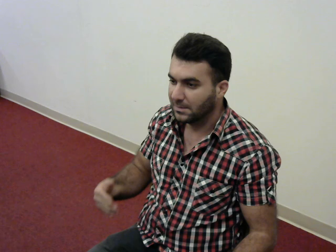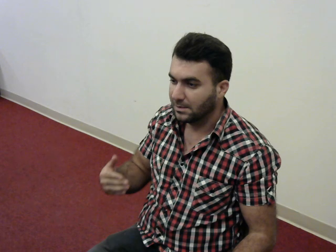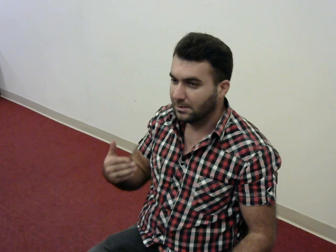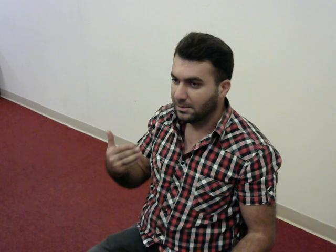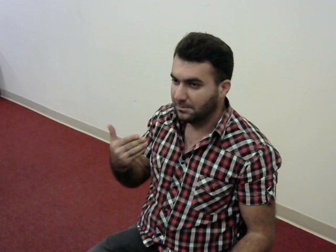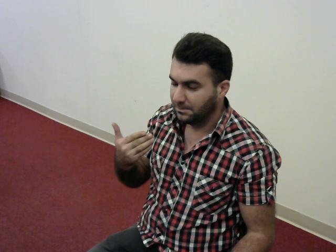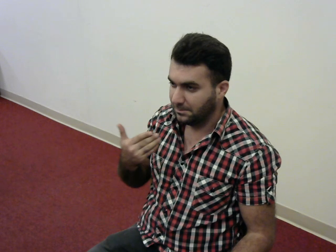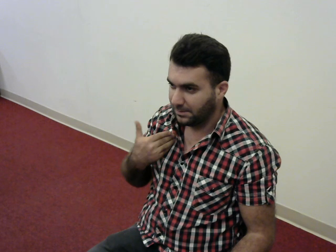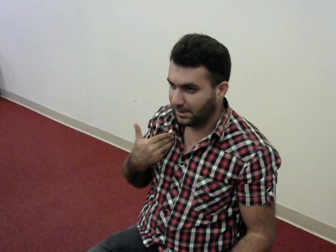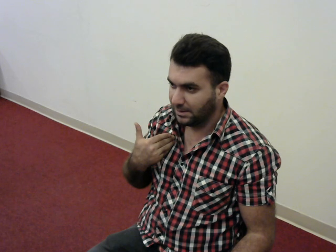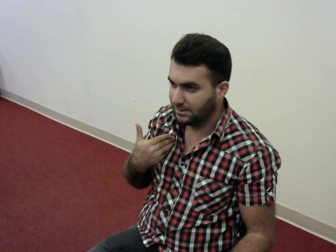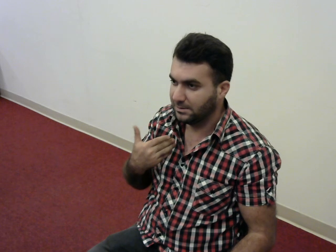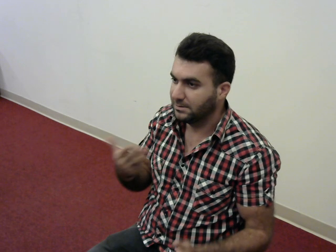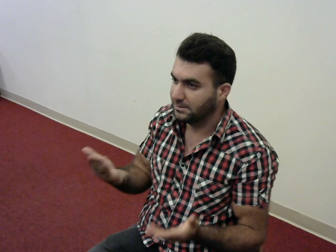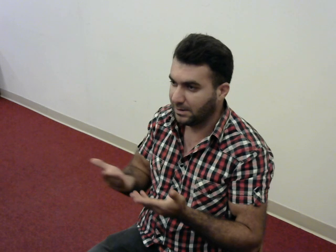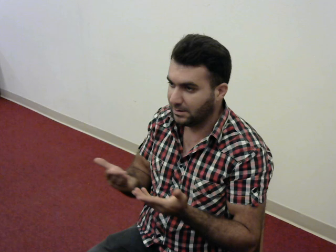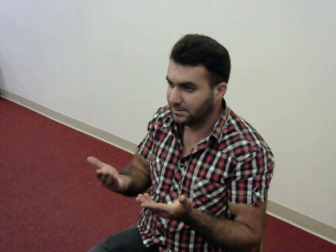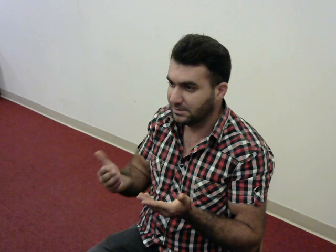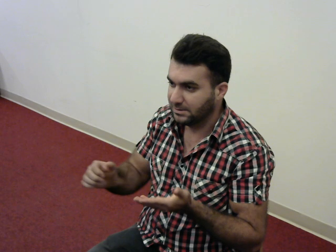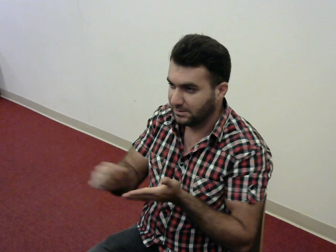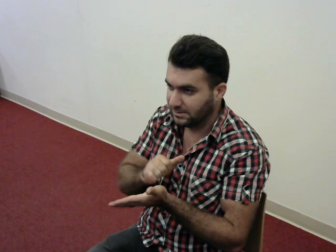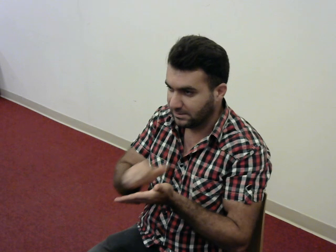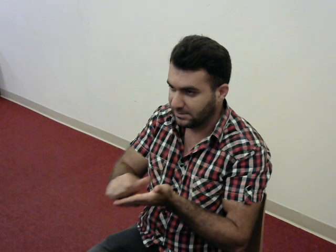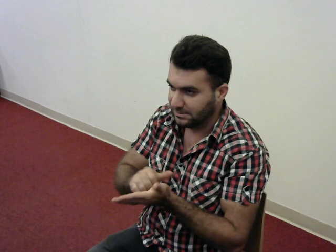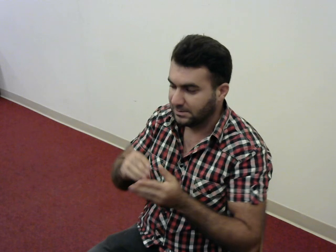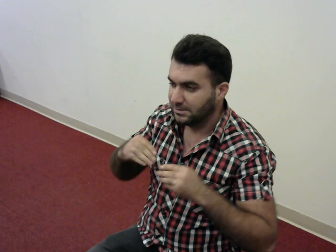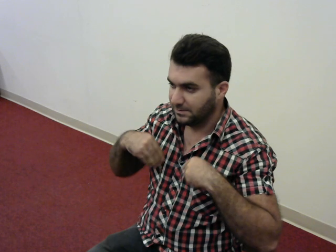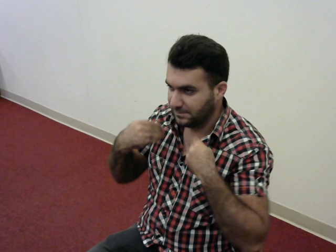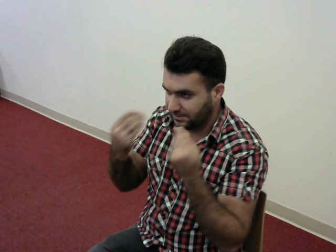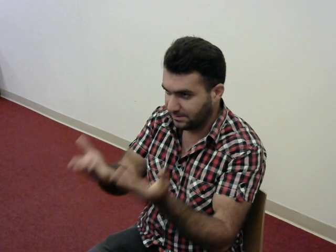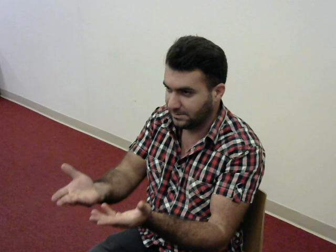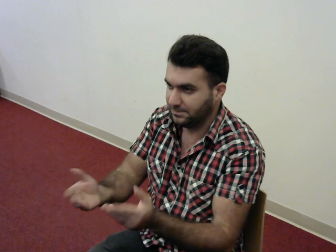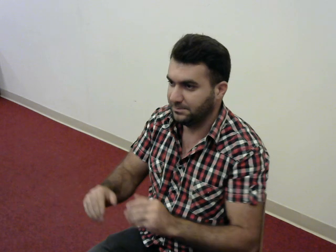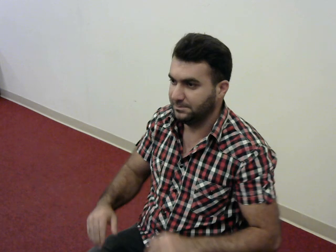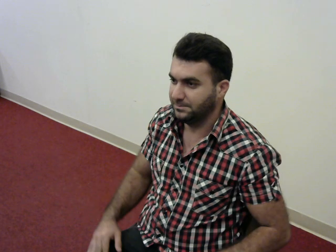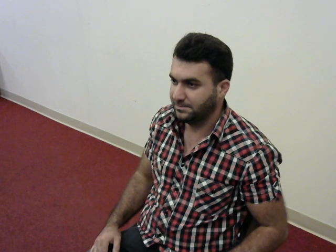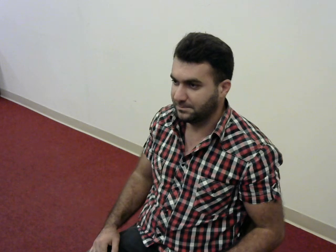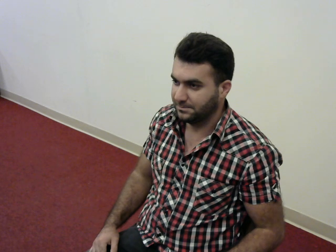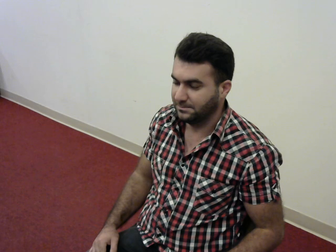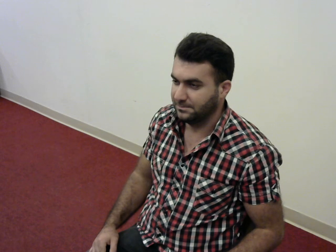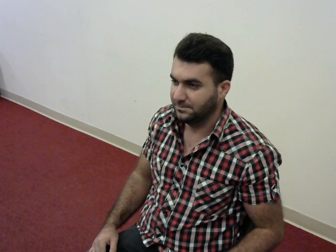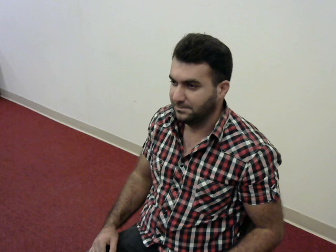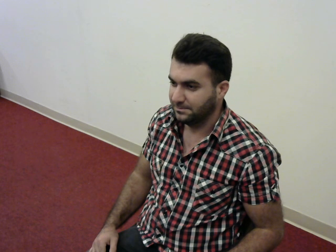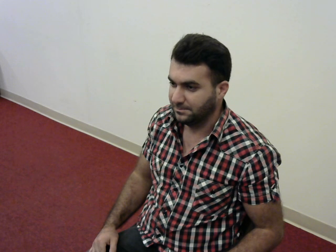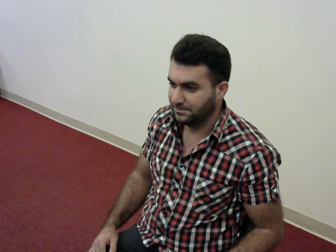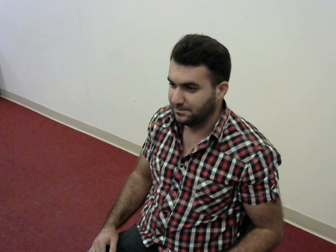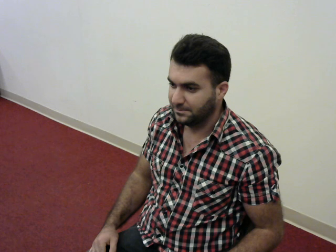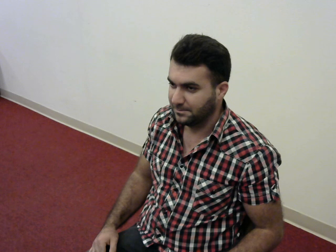Mən hansı sənədləri verməliyəm?